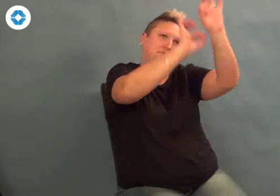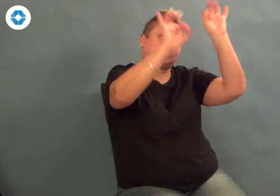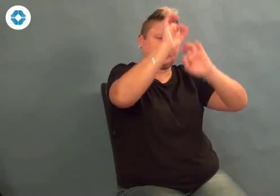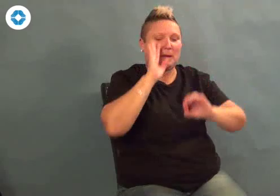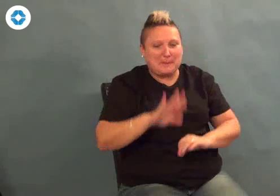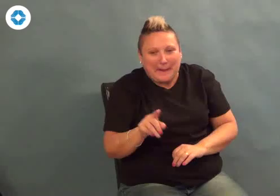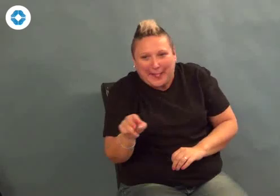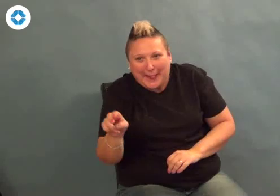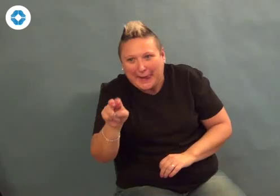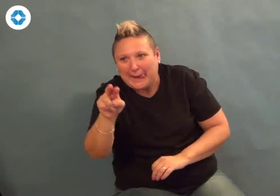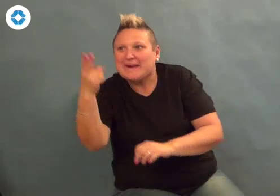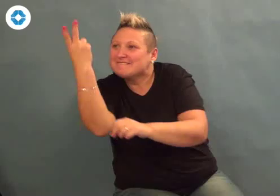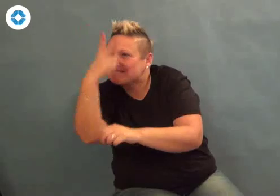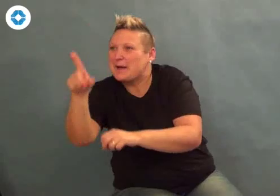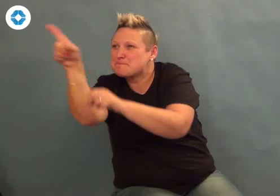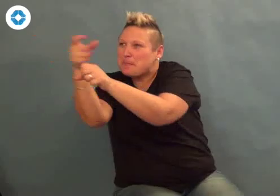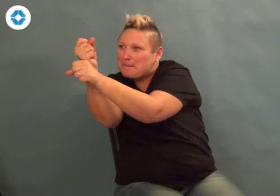Mały chłopiec idzie dalej i drugi raz rzuca kamieniem w szybę.